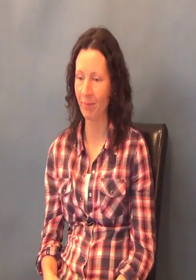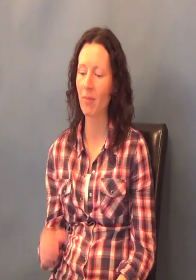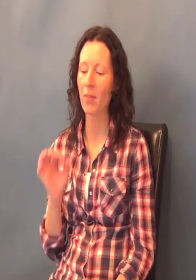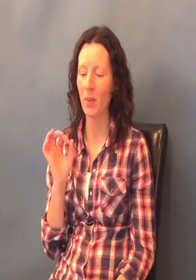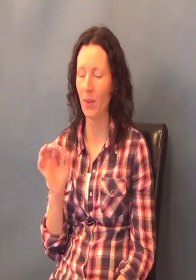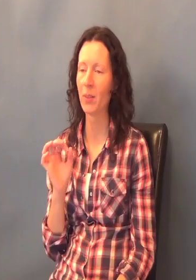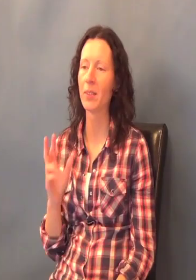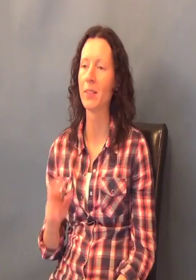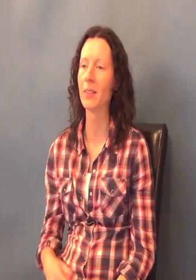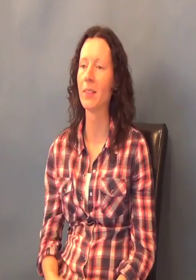Okej.